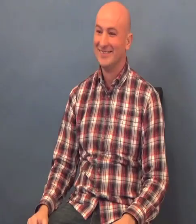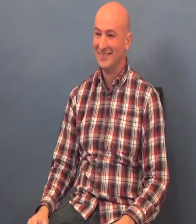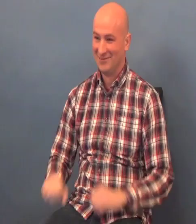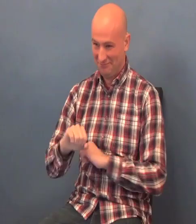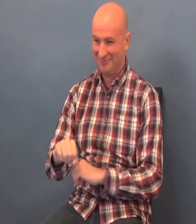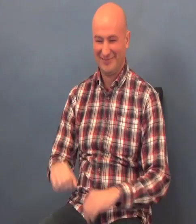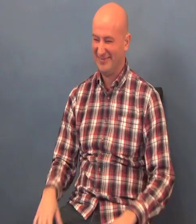Będziesz się bronić?